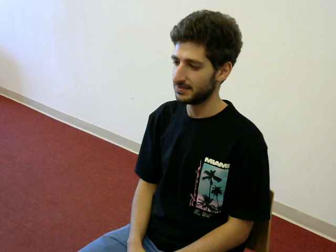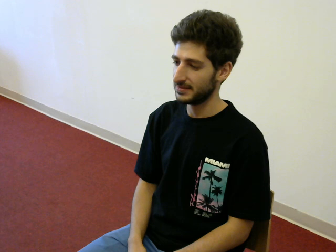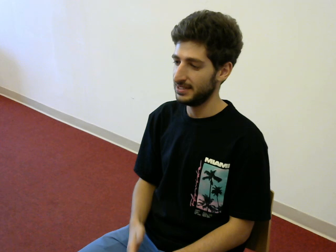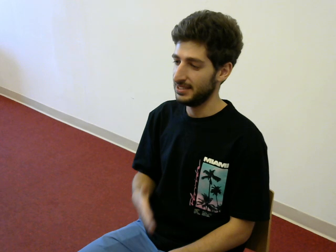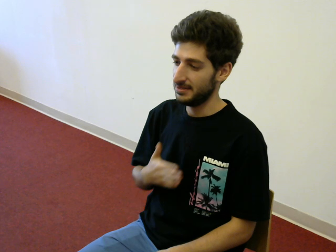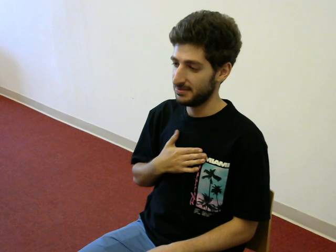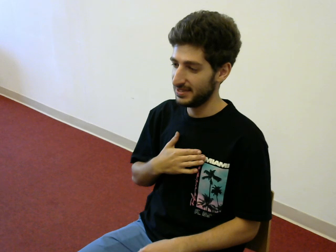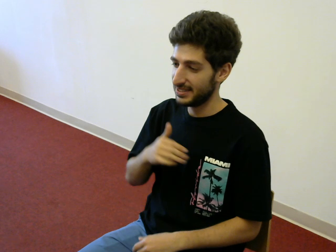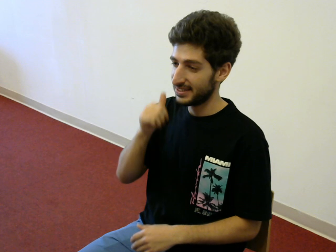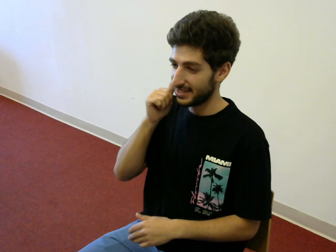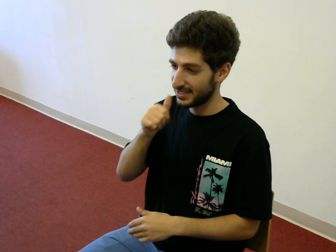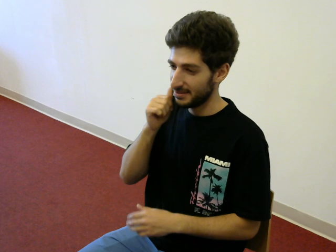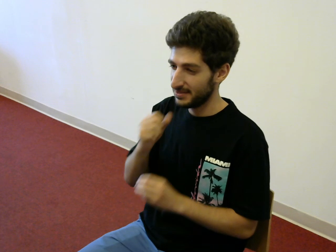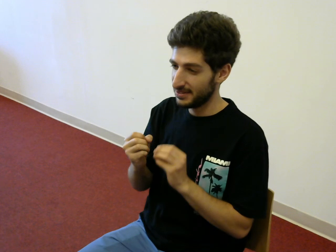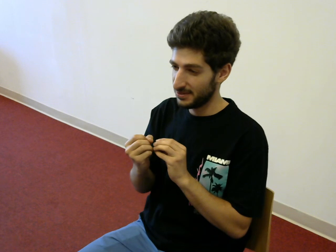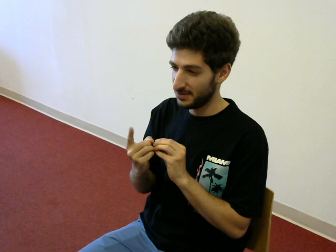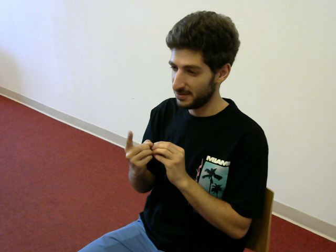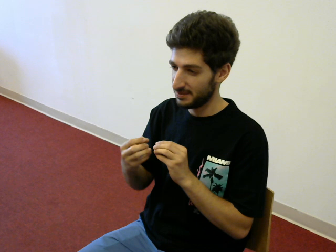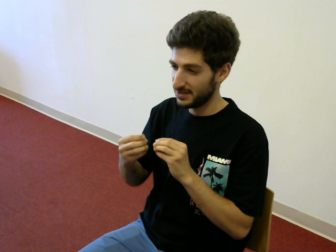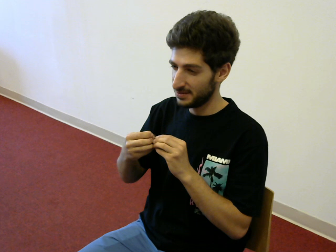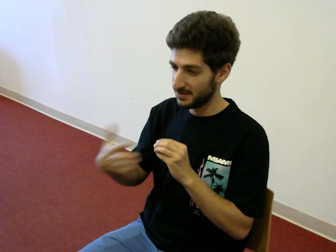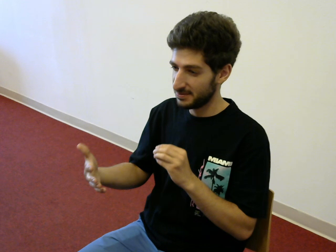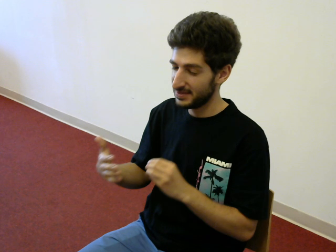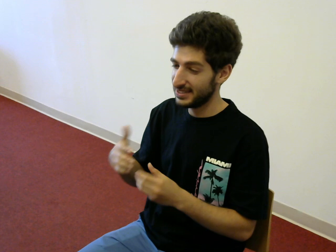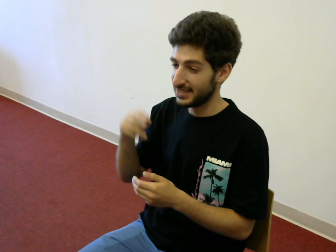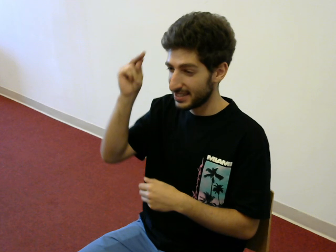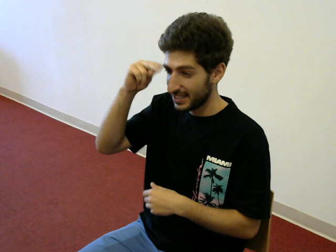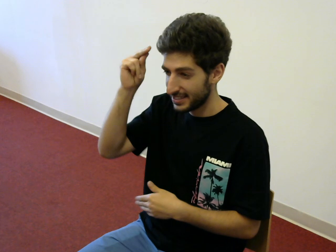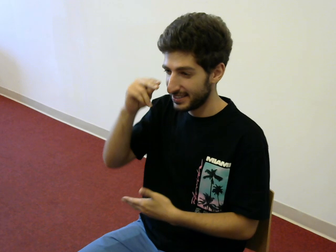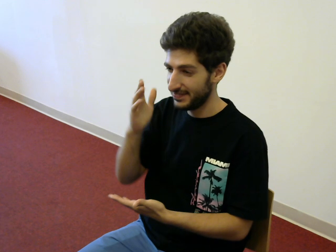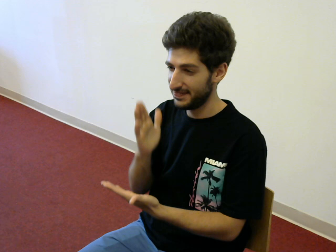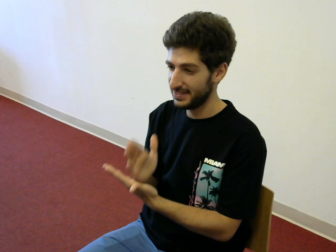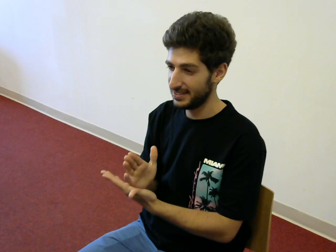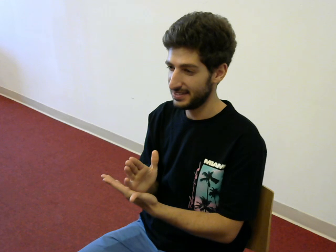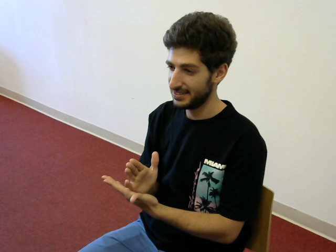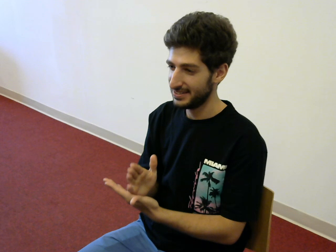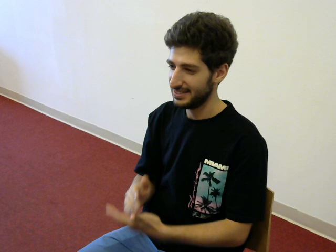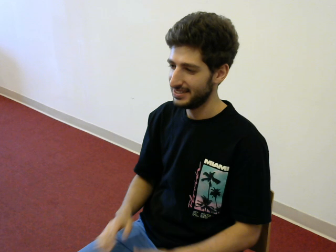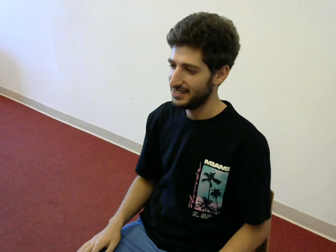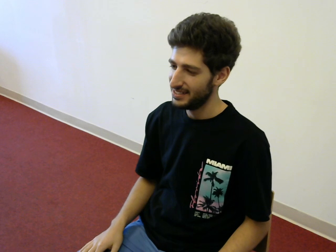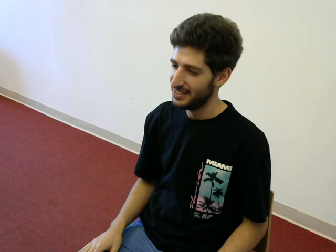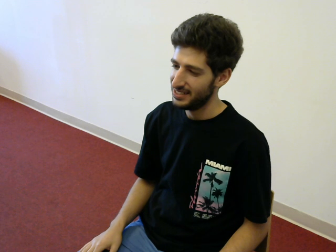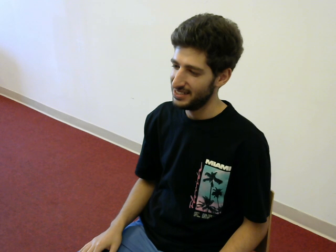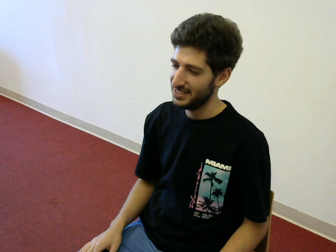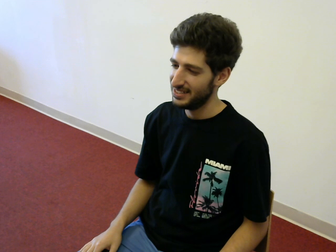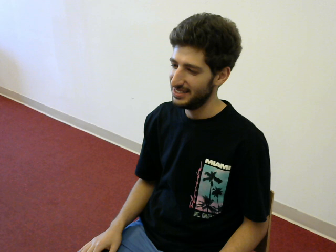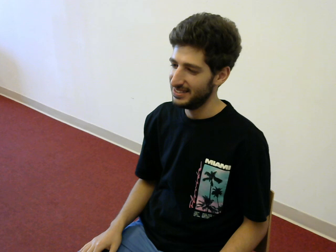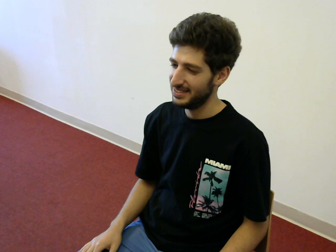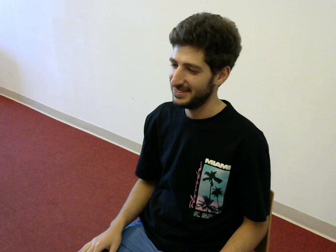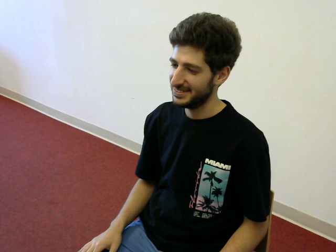Mənim sabah 11:15-də dərsim var